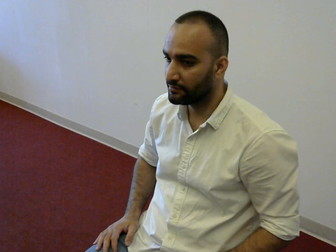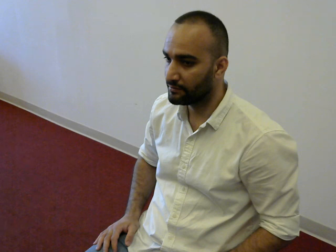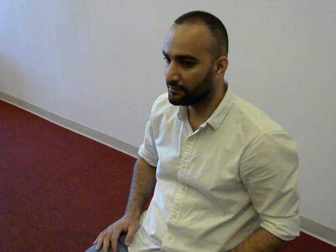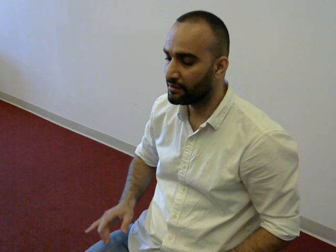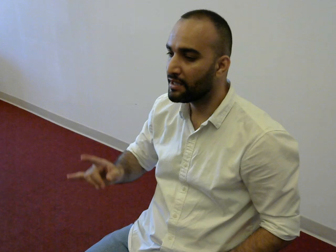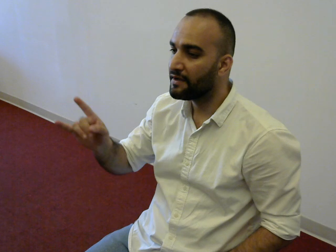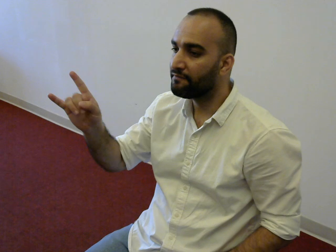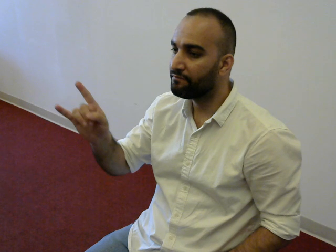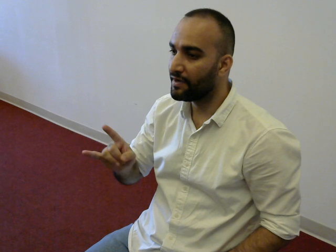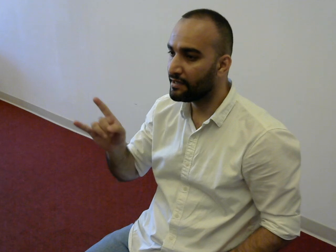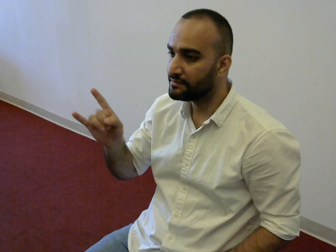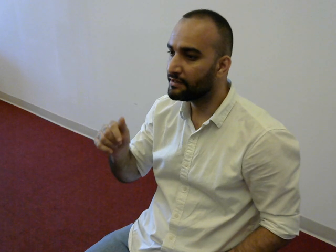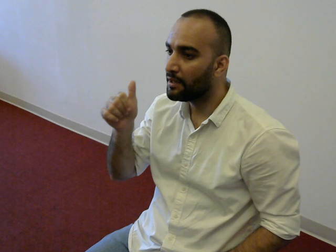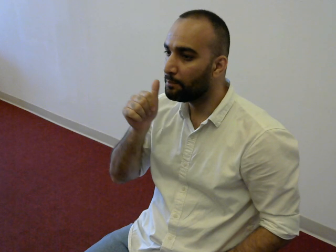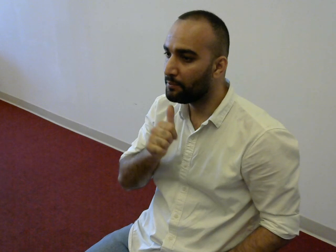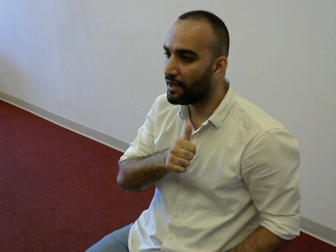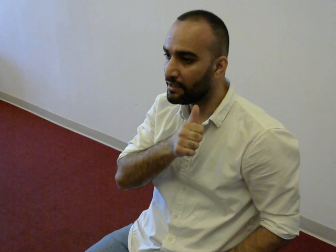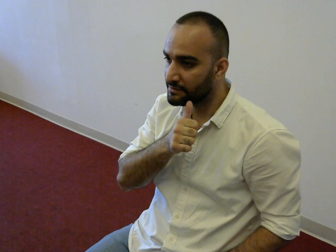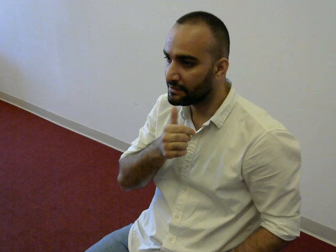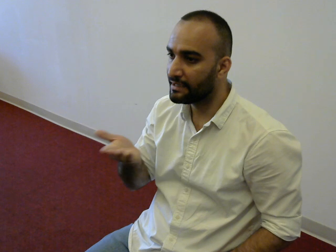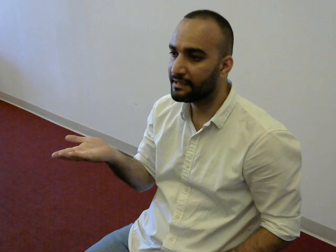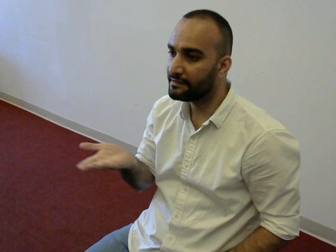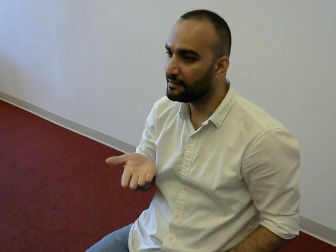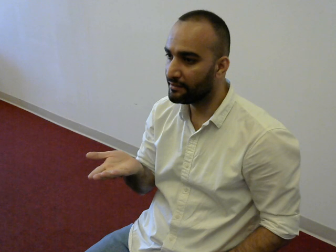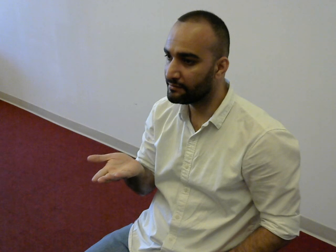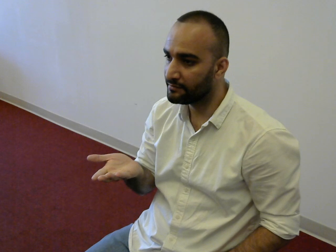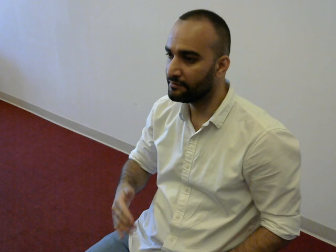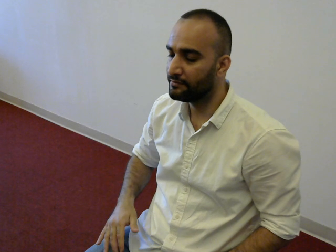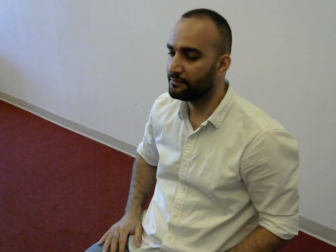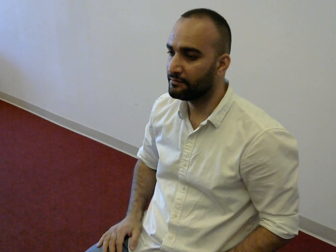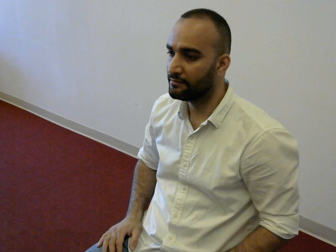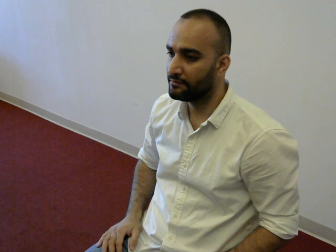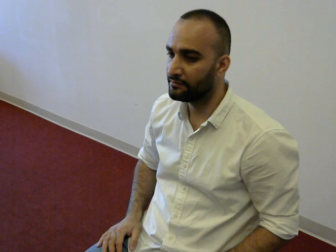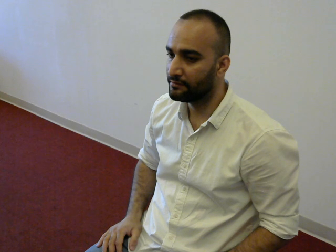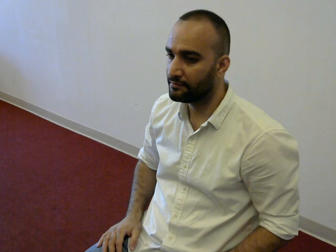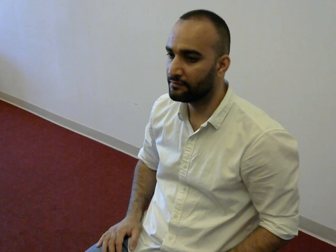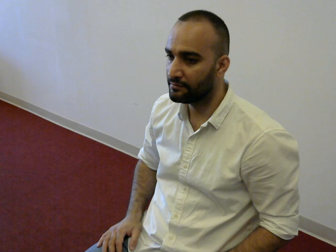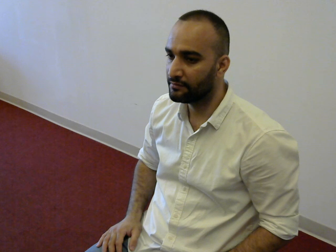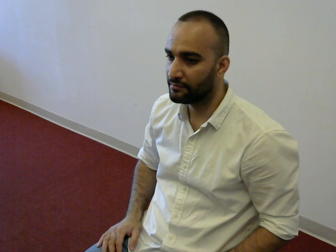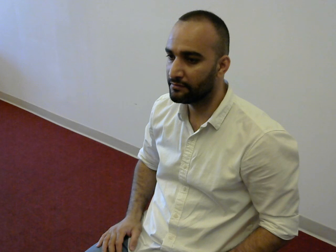WiFi-ın parolu nədir?